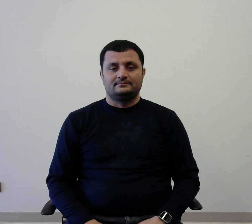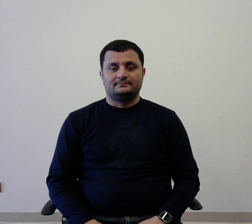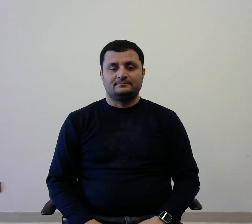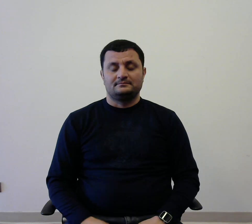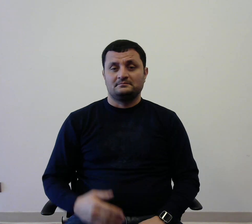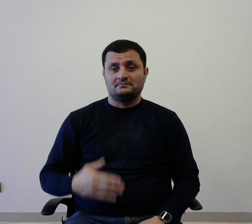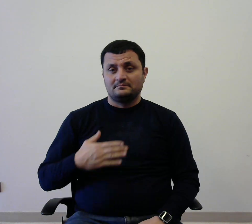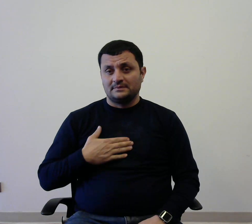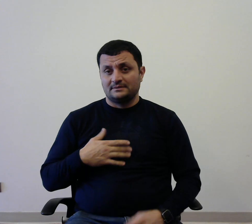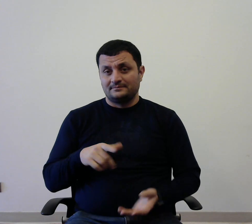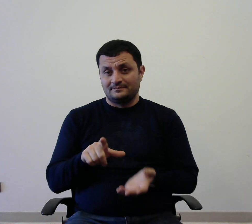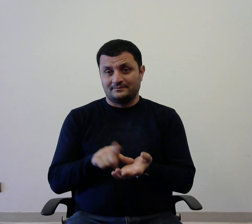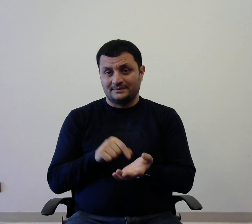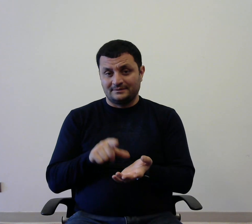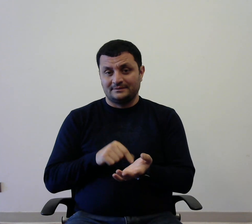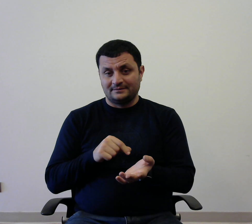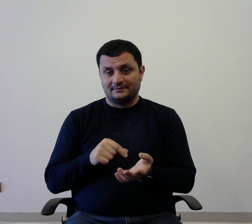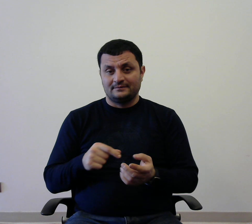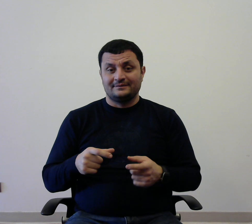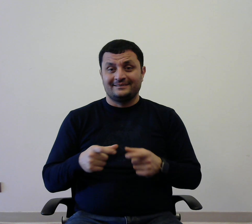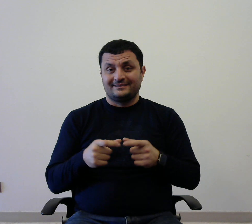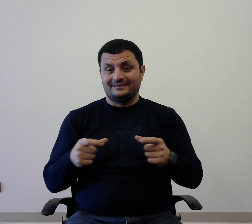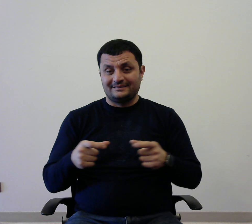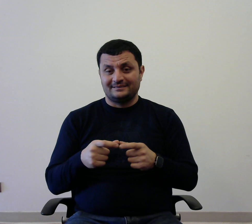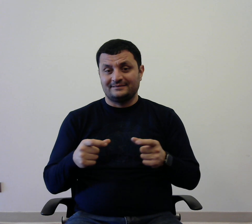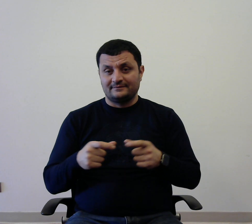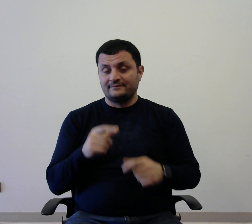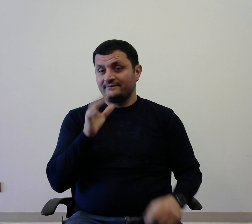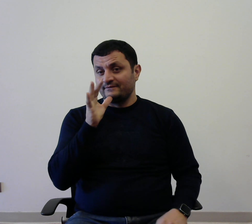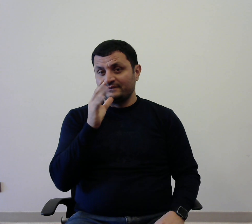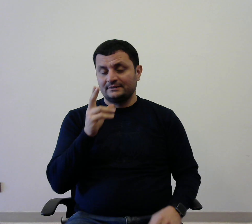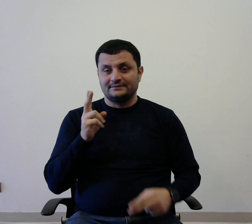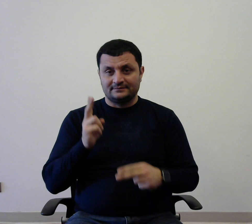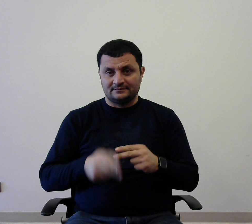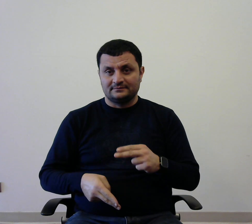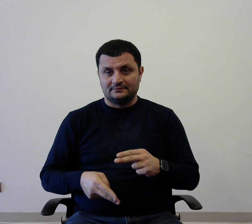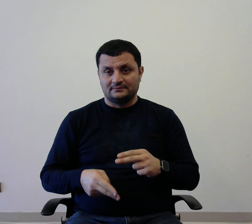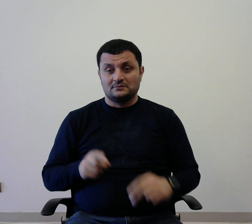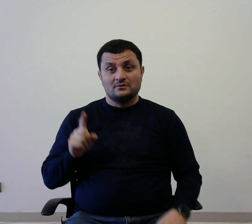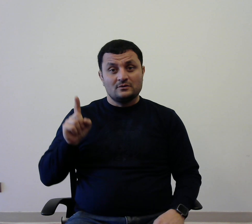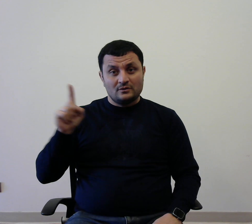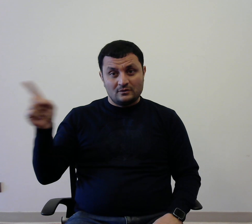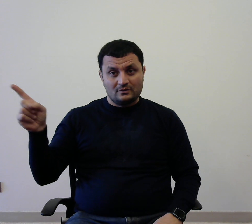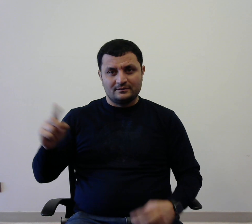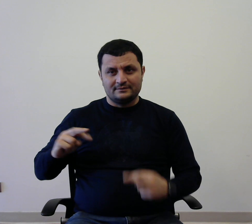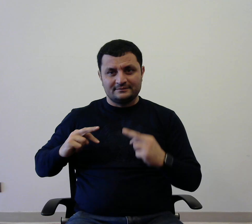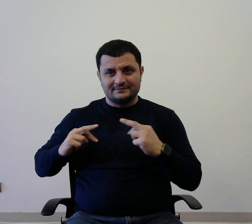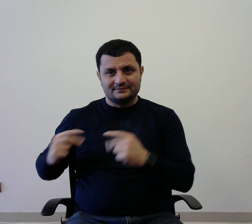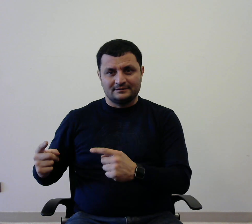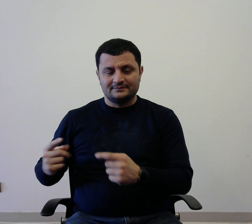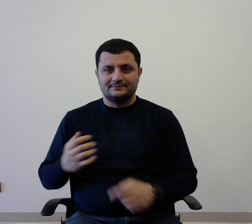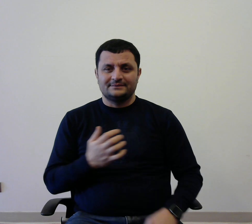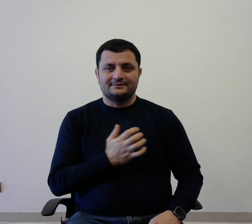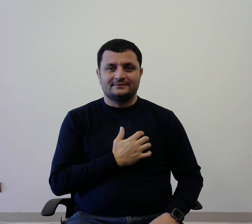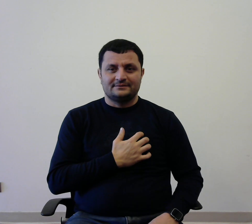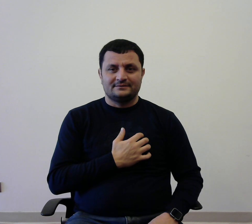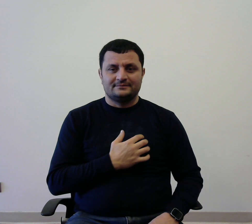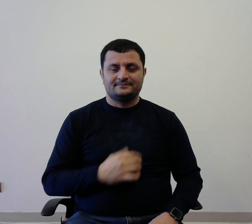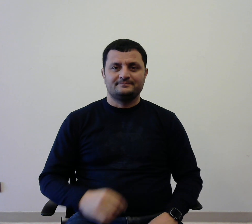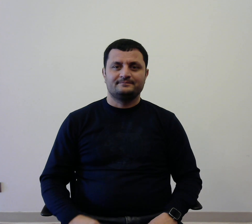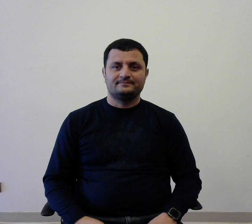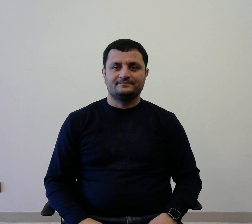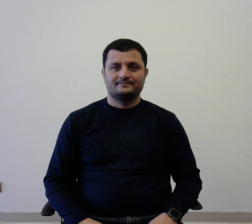Mənim pensiya kartımın müddəti bitib, onu dəyişmək istəyirəm